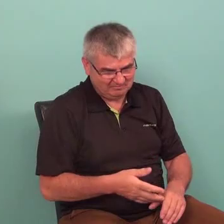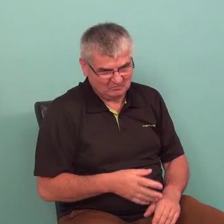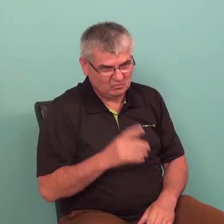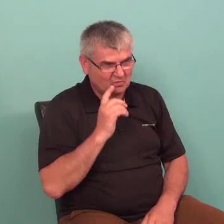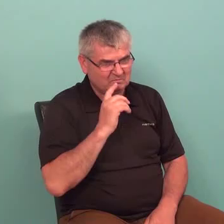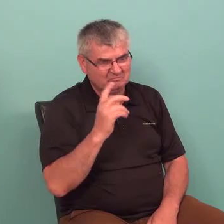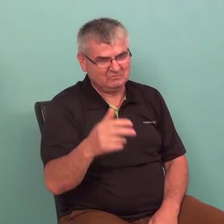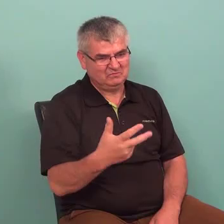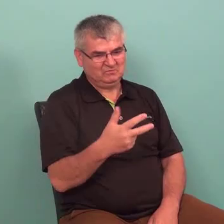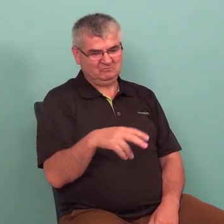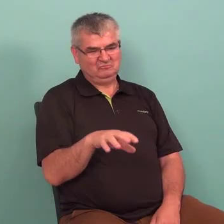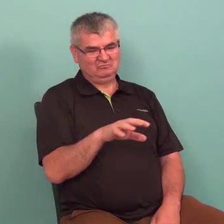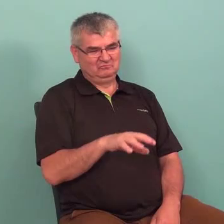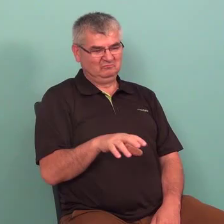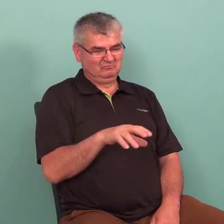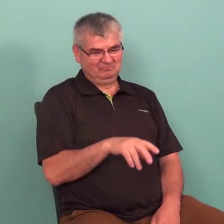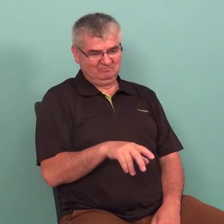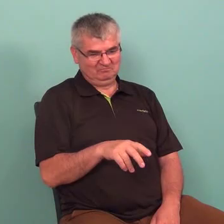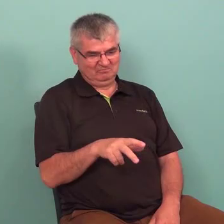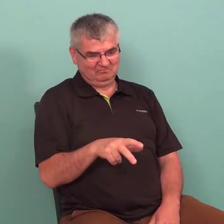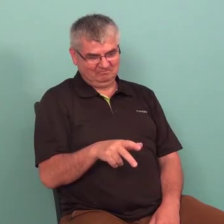Trzej chłopcy stoją i obserwują sytuację.